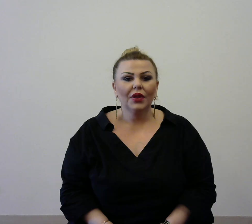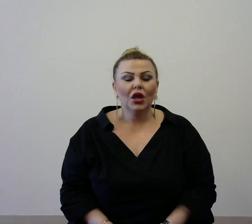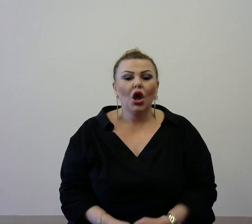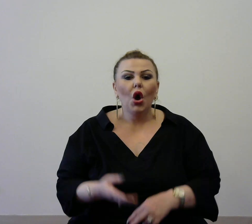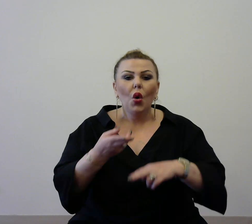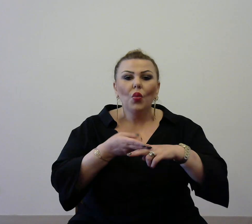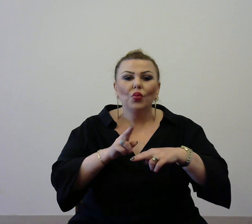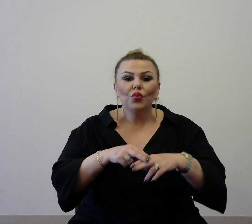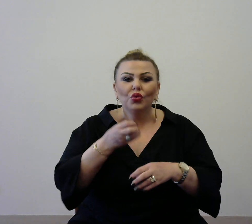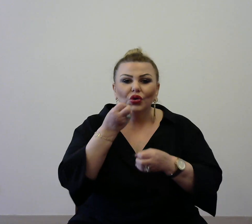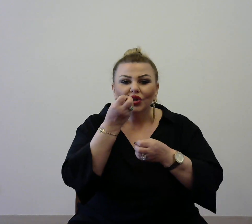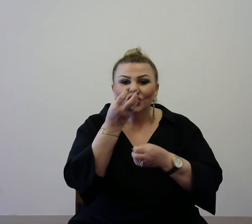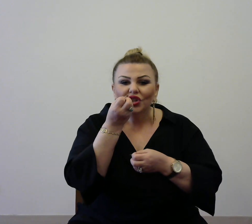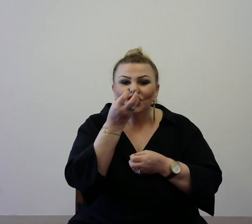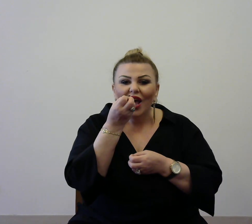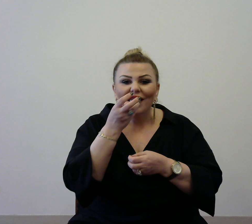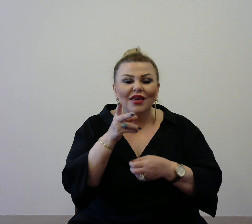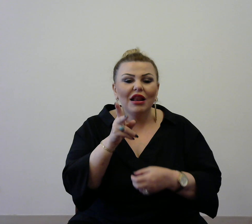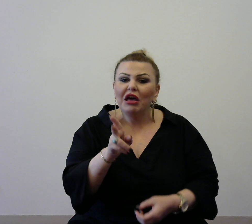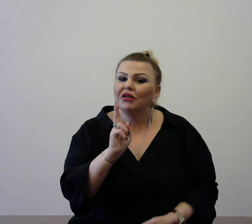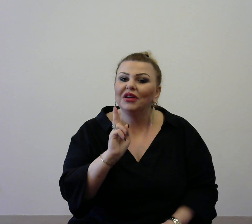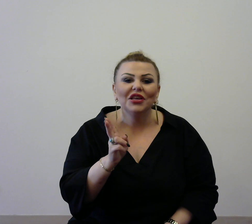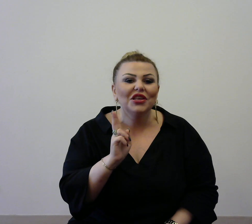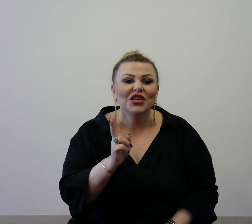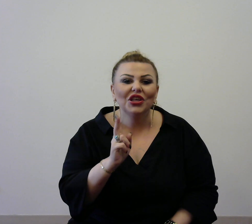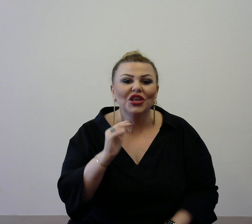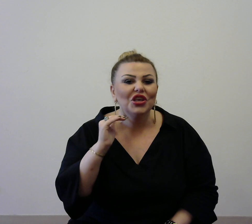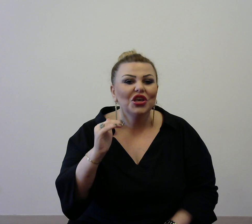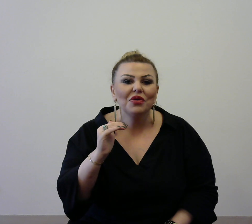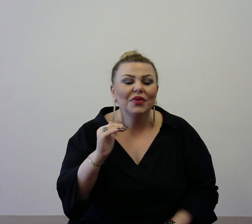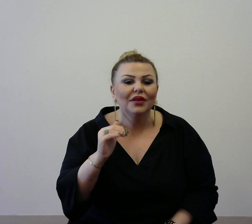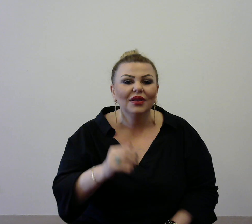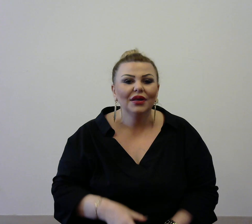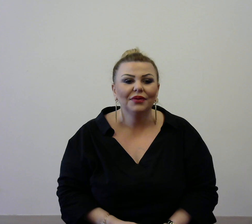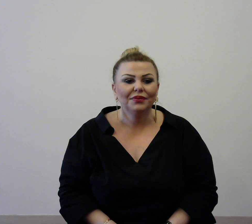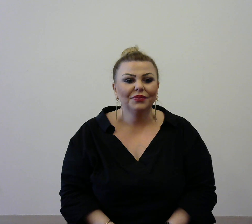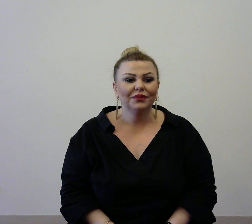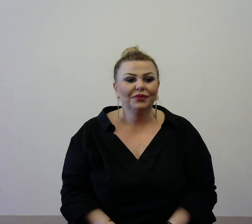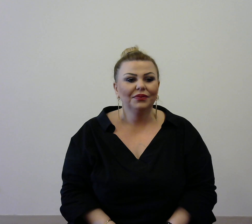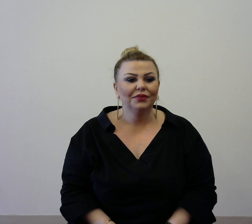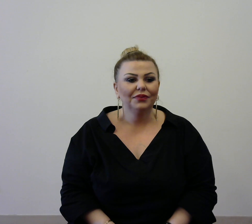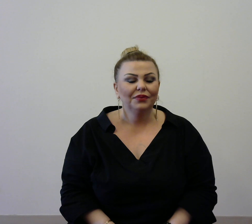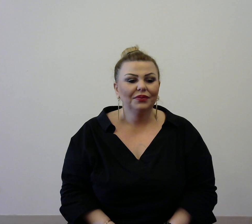Bu çiçəklər kimindir?